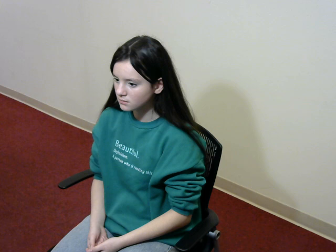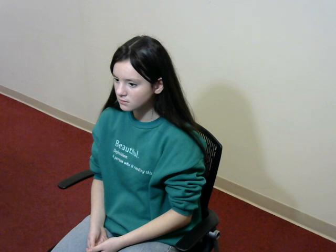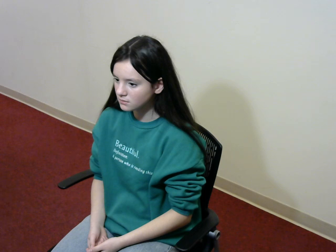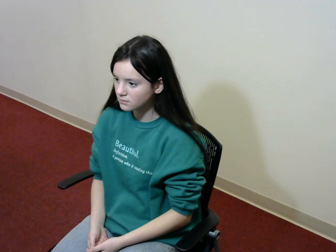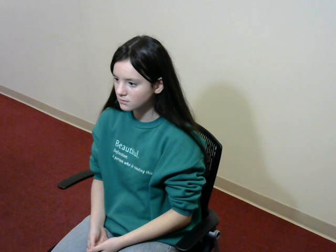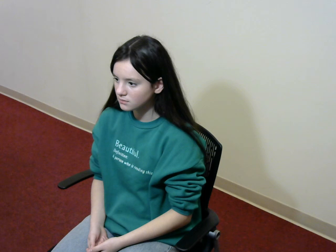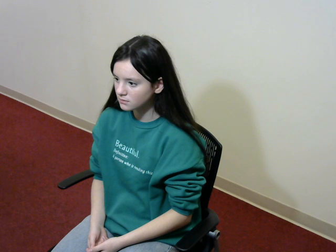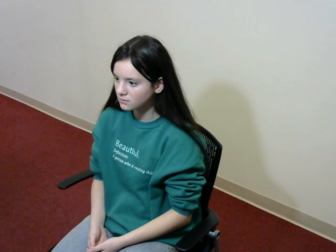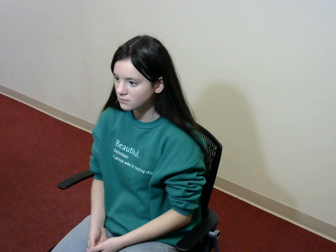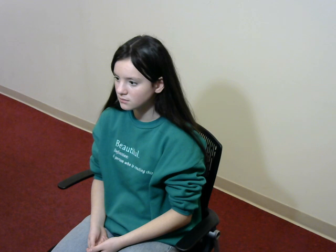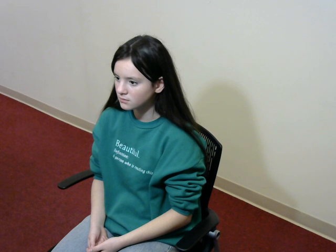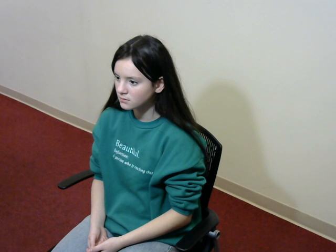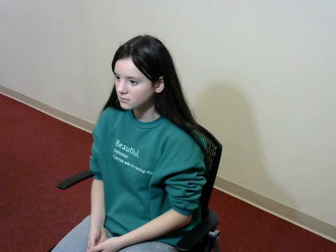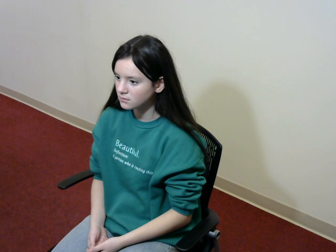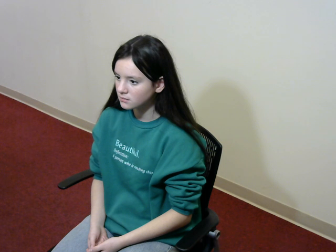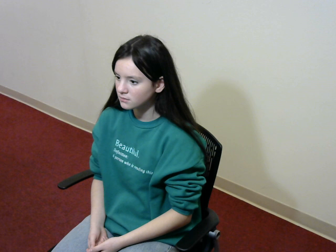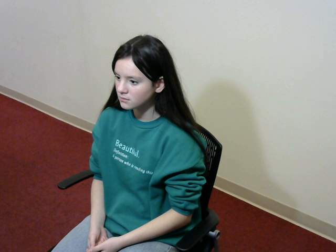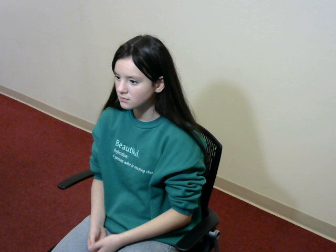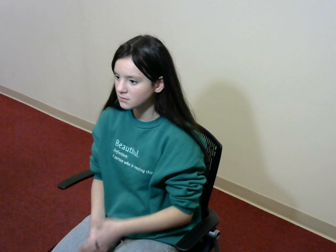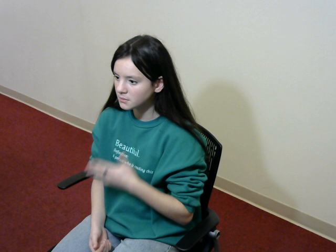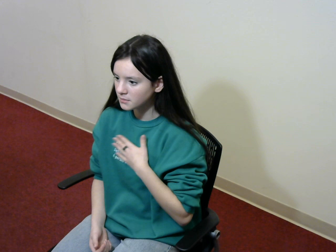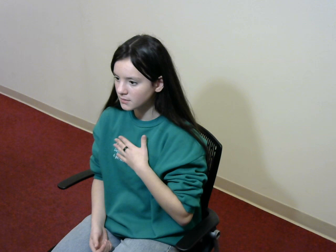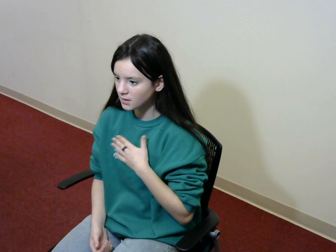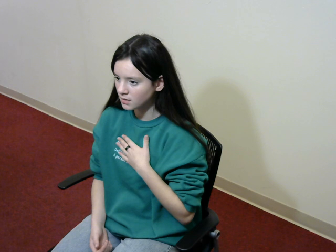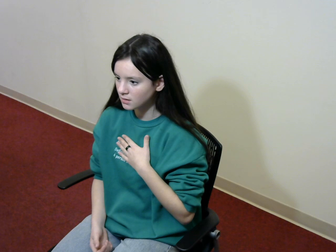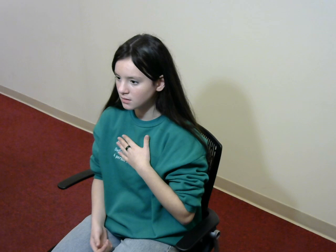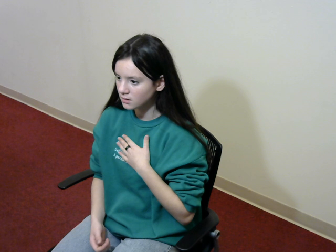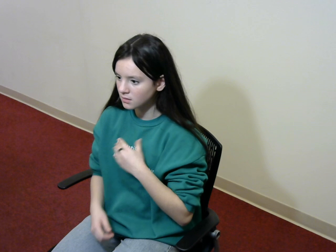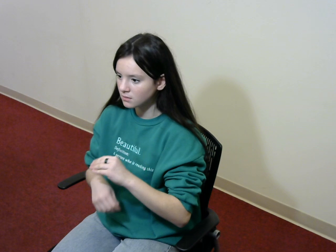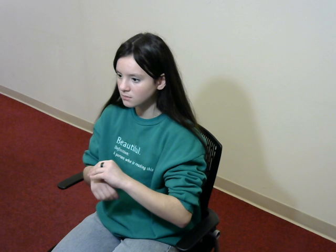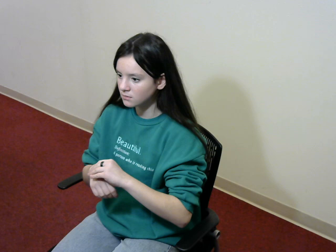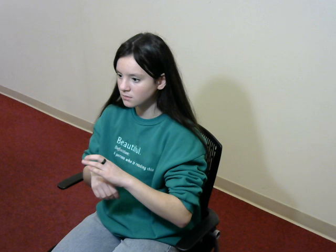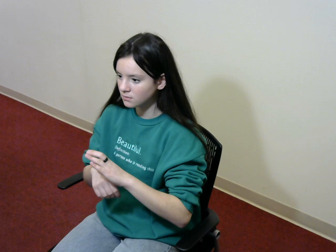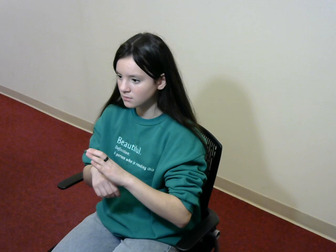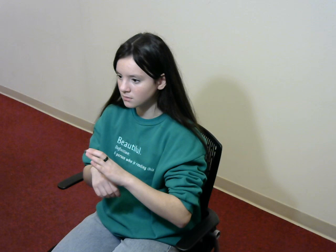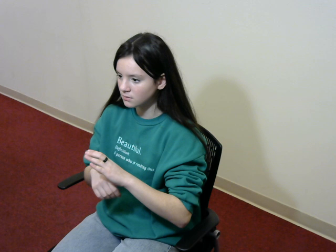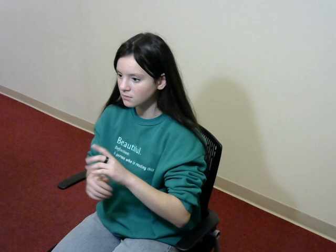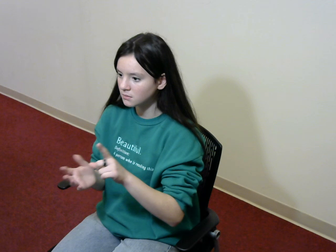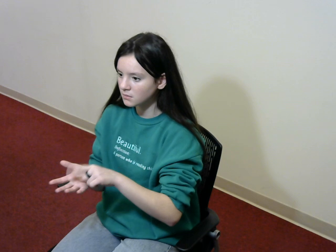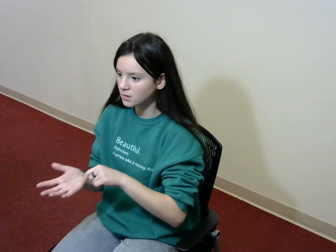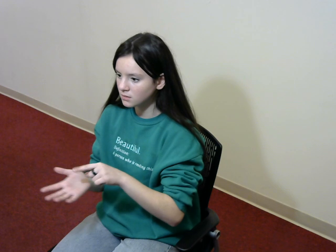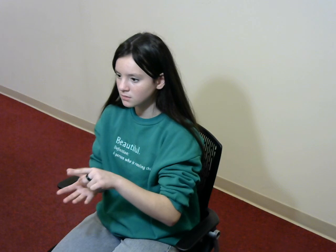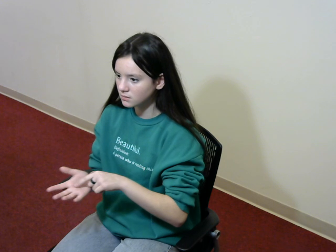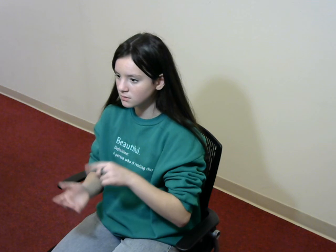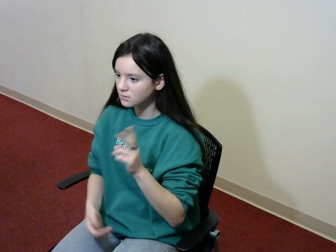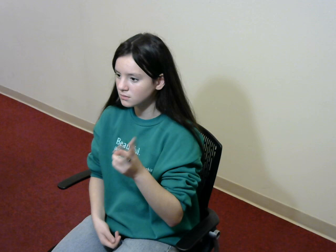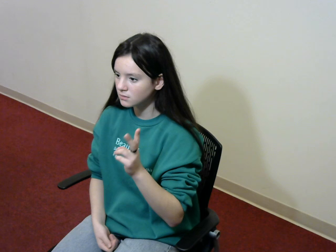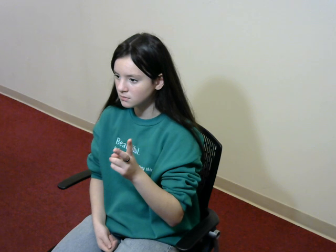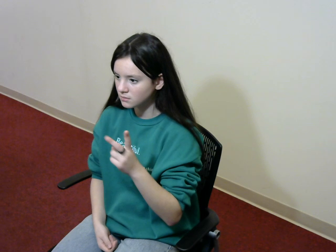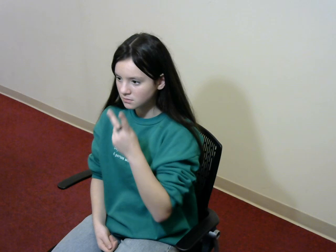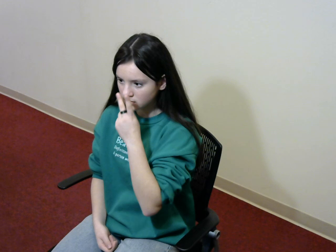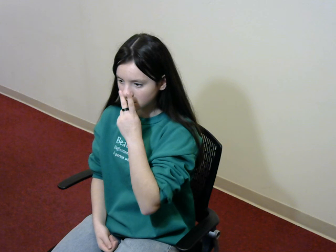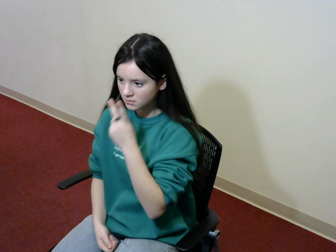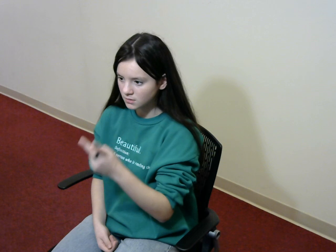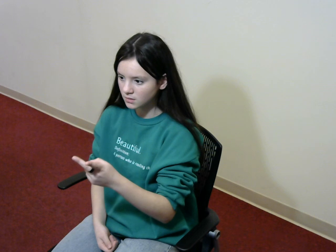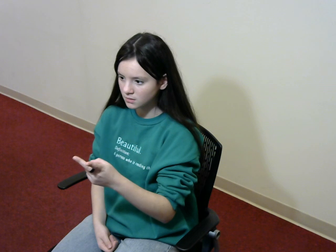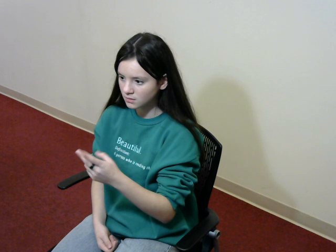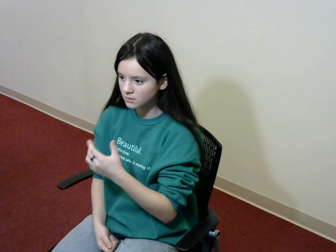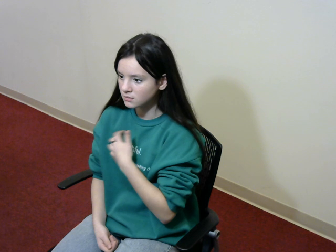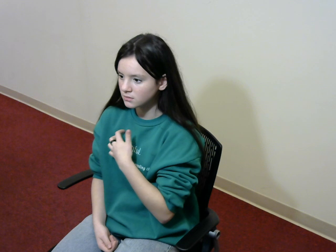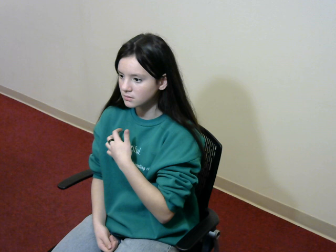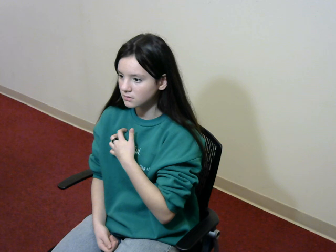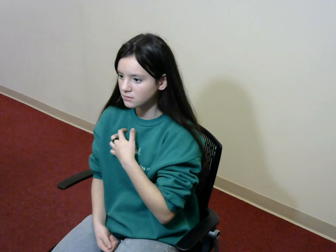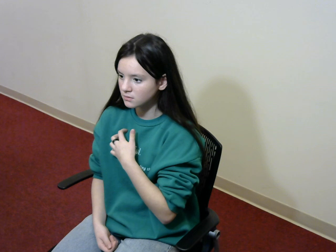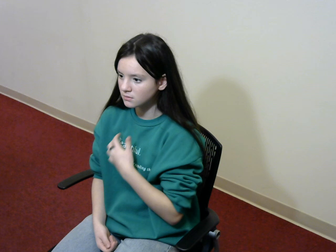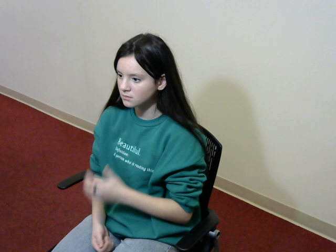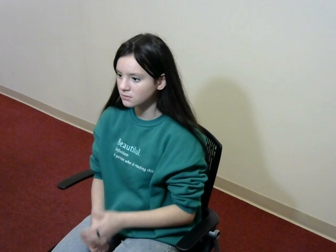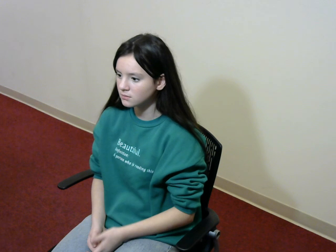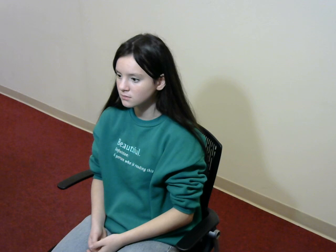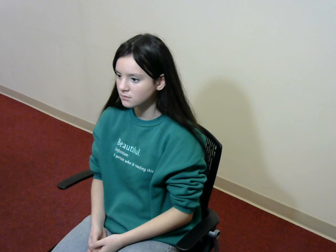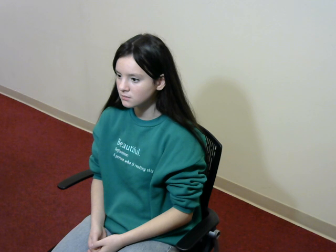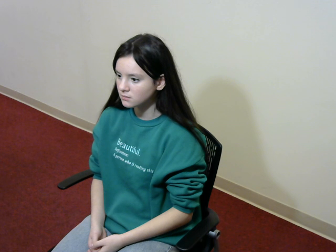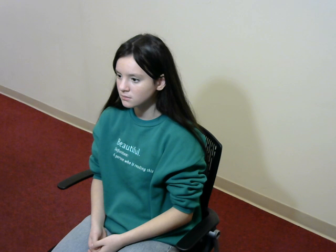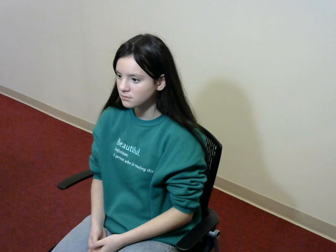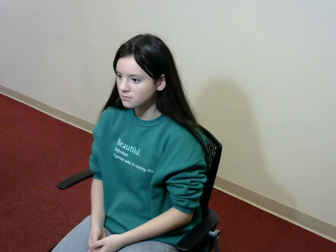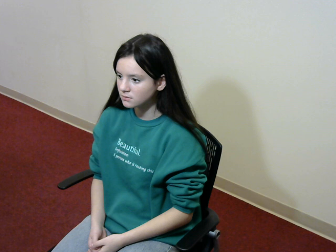Mən yığılmış pensiya kapitalıma baxmaq istəyirəm